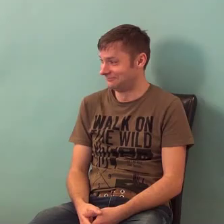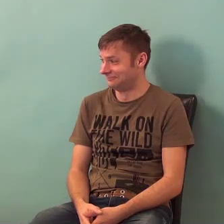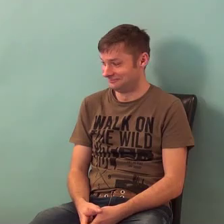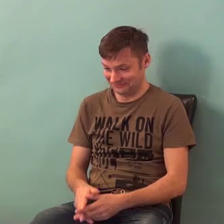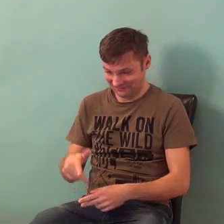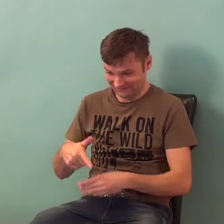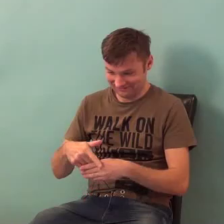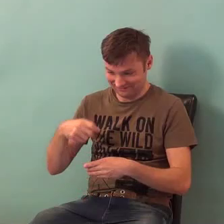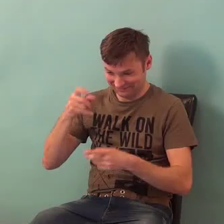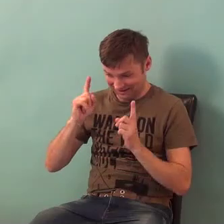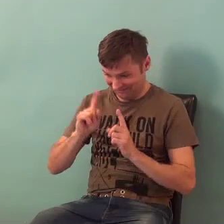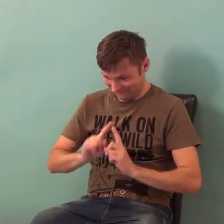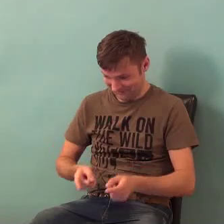Koniom nie wolno korzystać z prysznica.